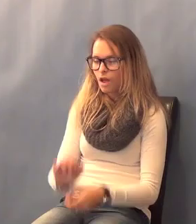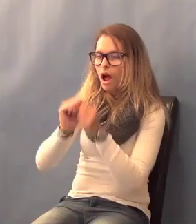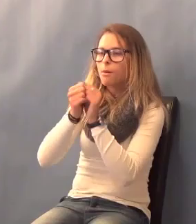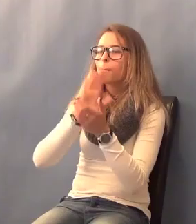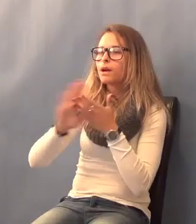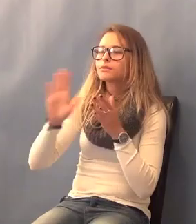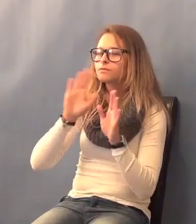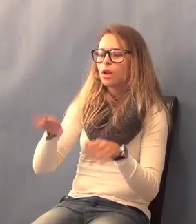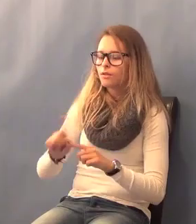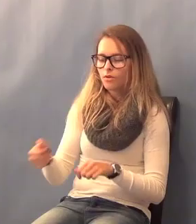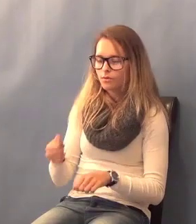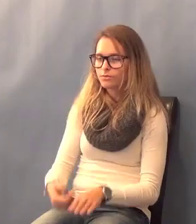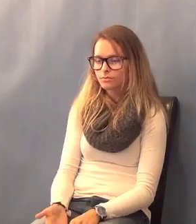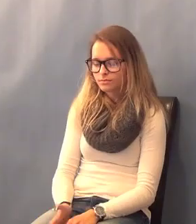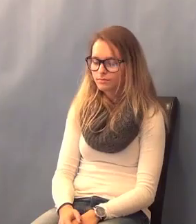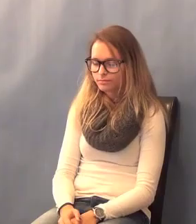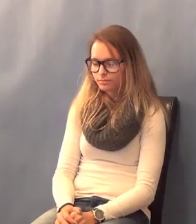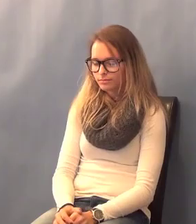Albo, bez pozwolenia nie wolno piłować.